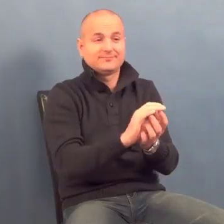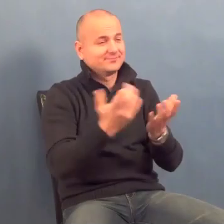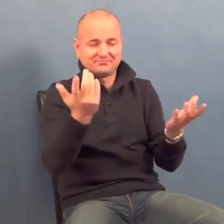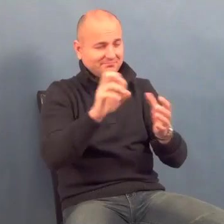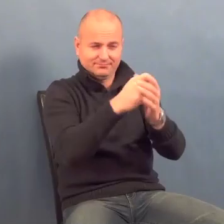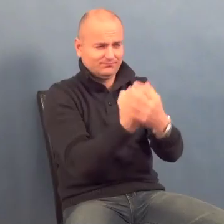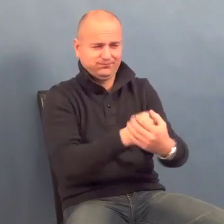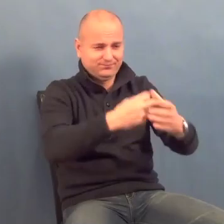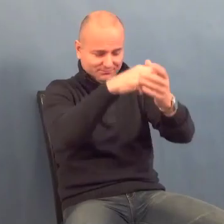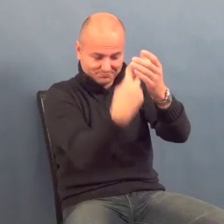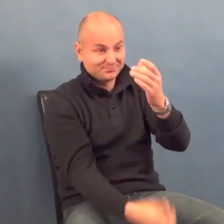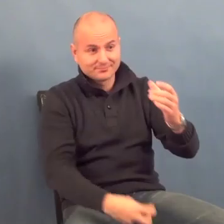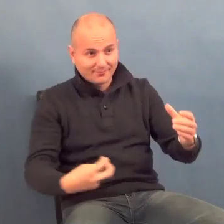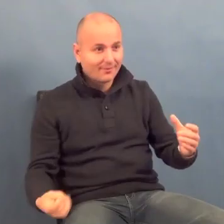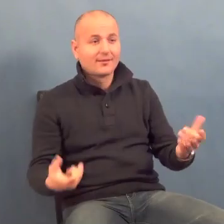Kula, podobna do bomby, leci w dół z impetem.